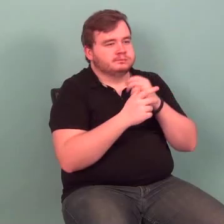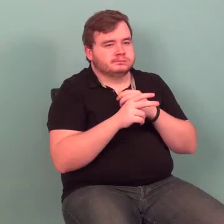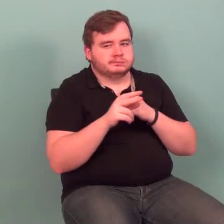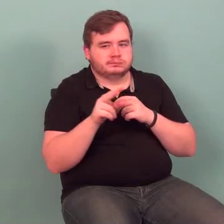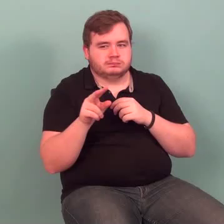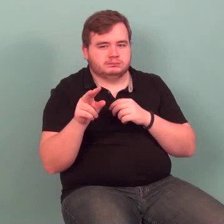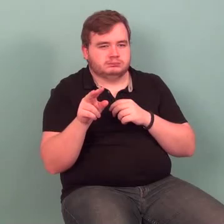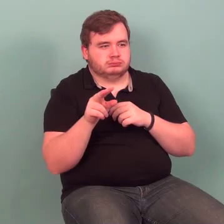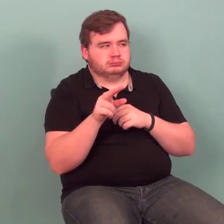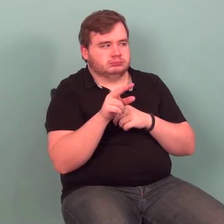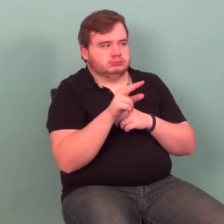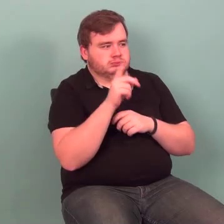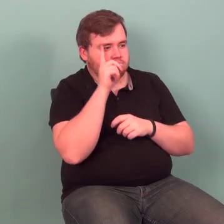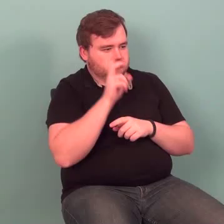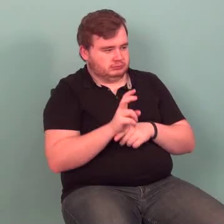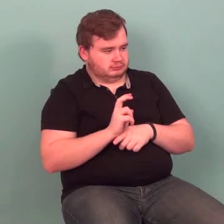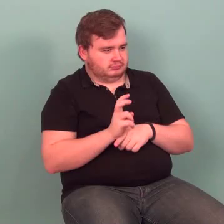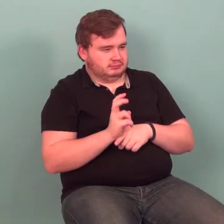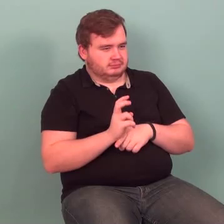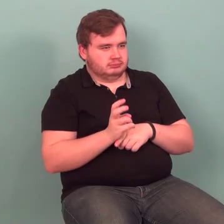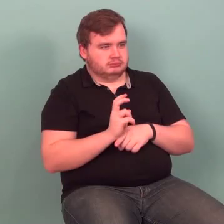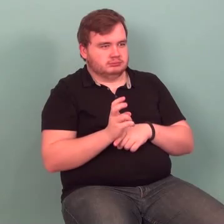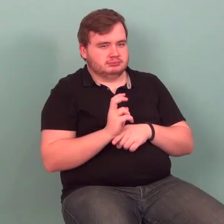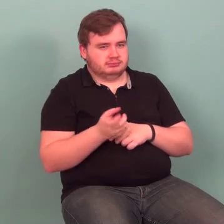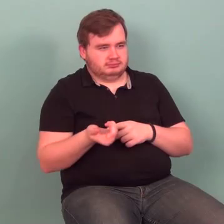Mężczyzna przygląda im się i zastanawia się.